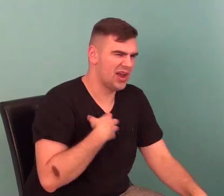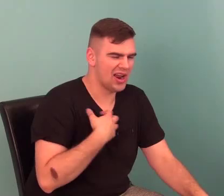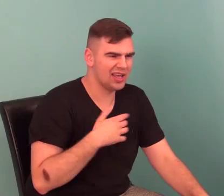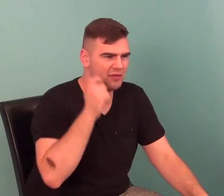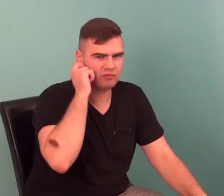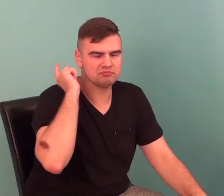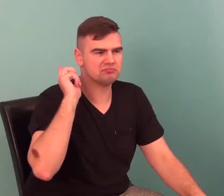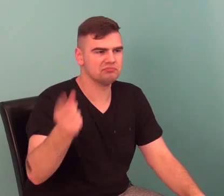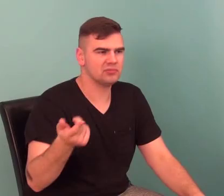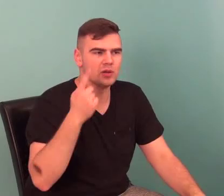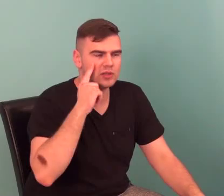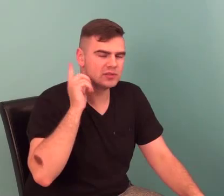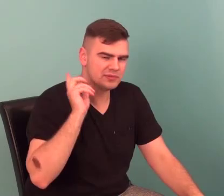A dziewczyna odjechała, nie zauważyła go.